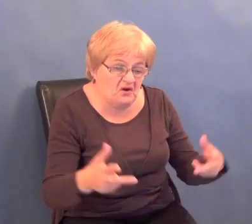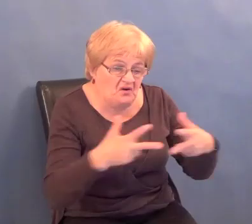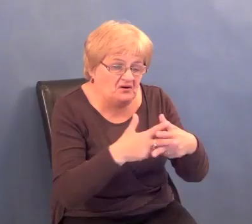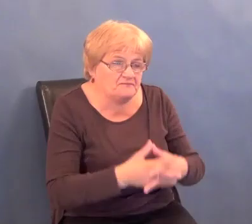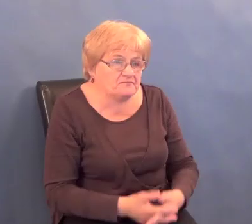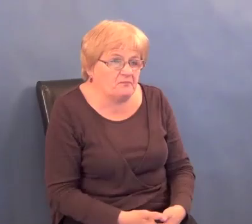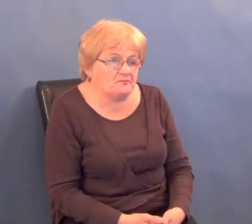Koniom nie wolno.